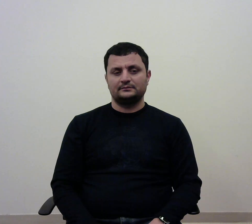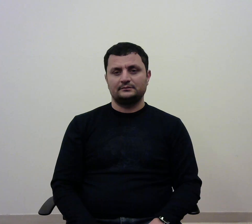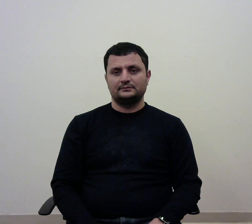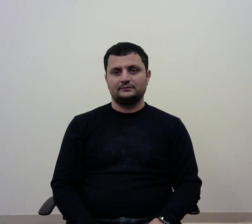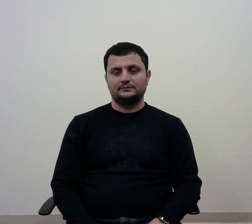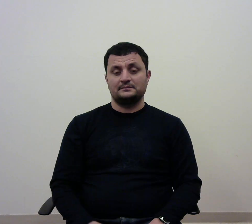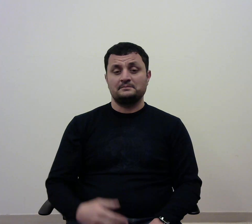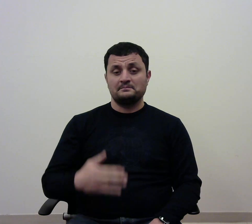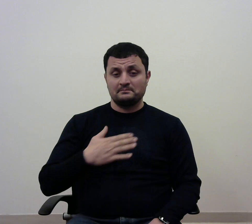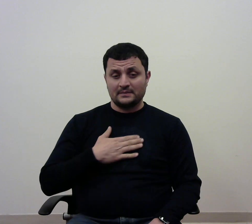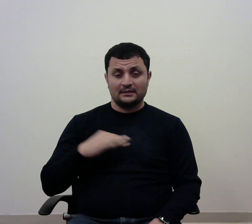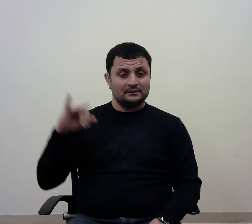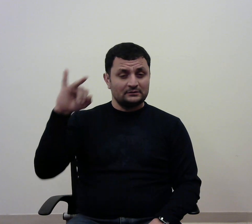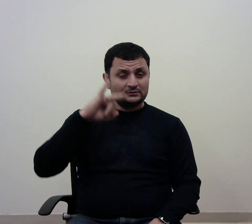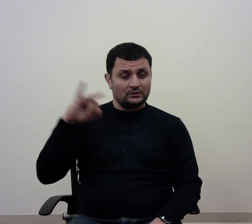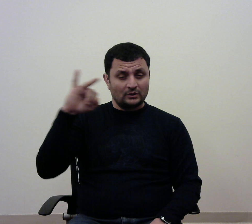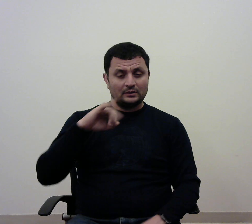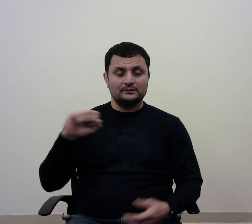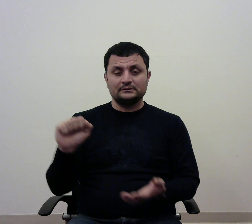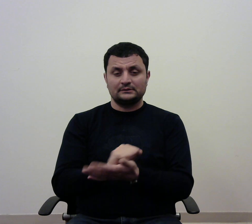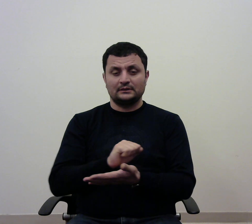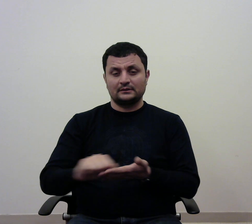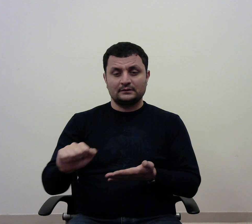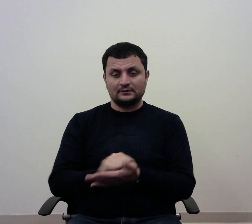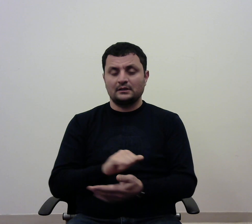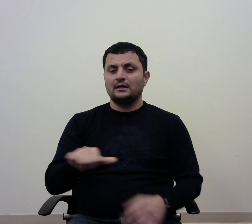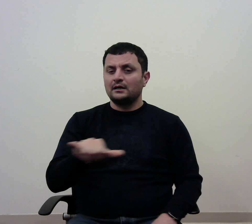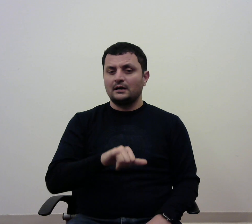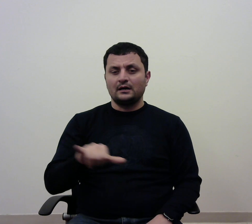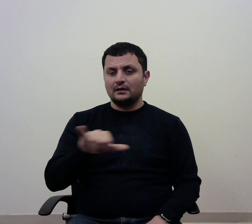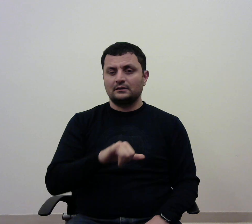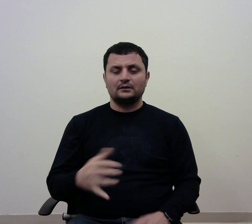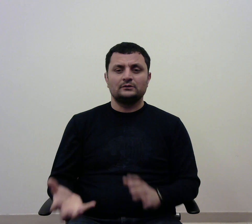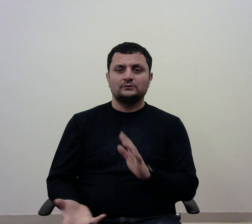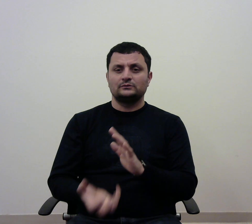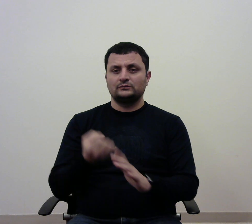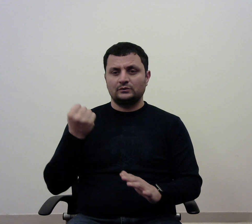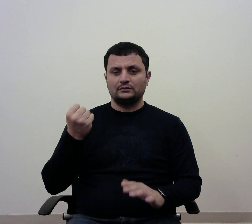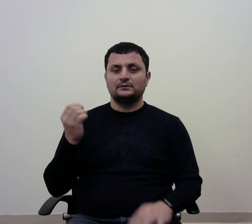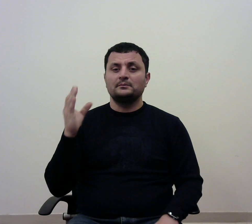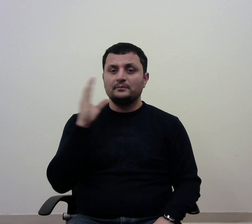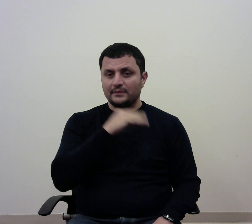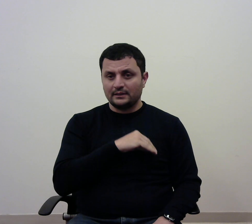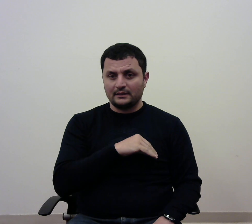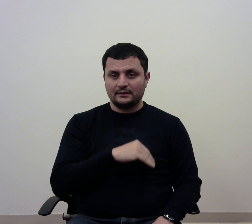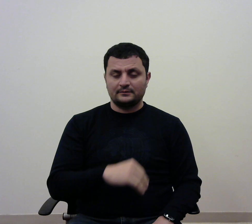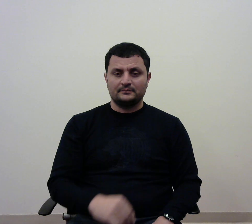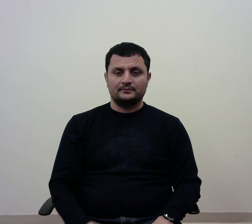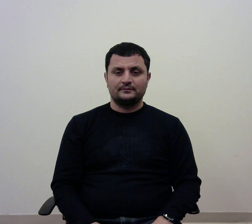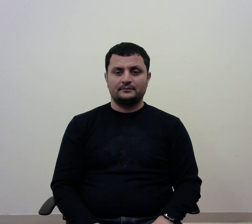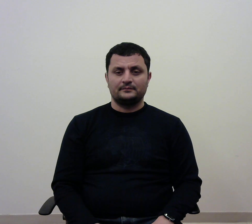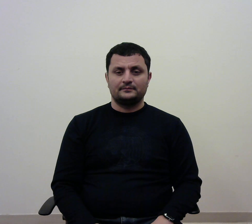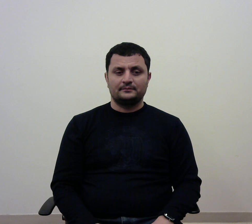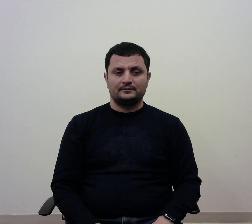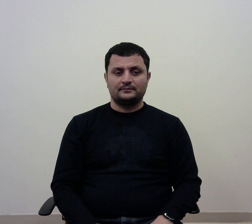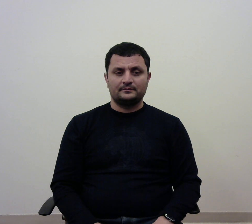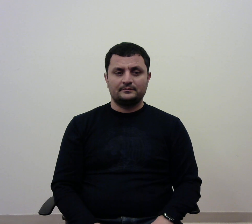Mən tarix sənədləri hardan götürə bilərəm?